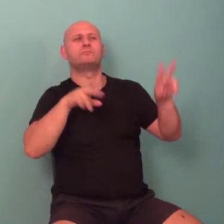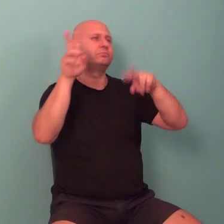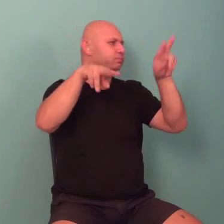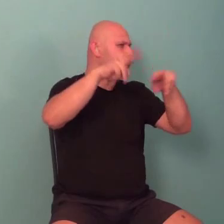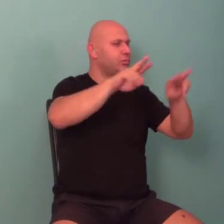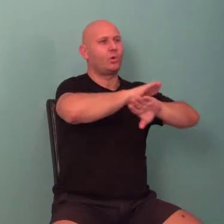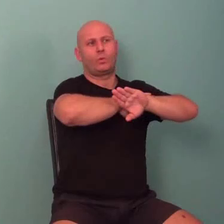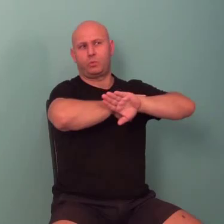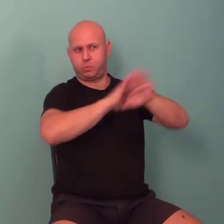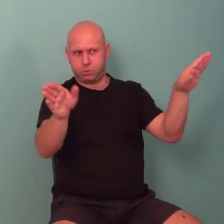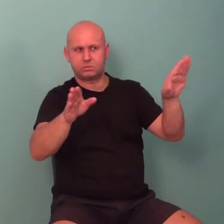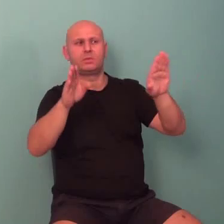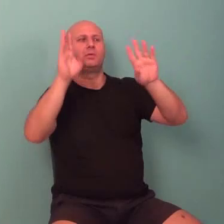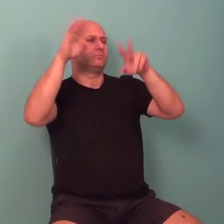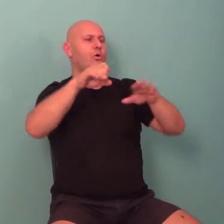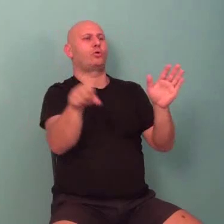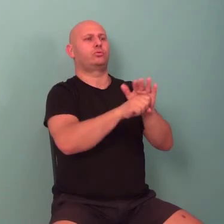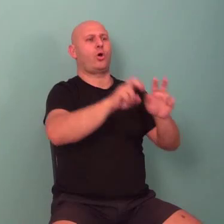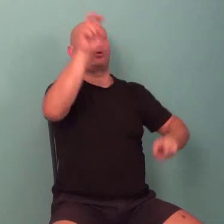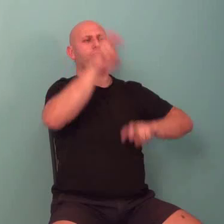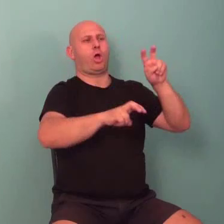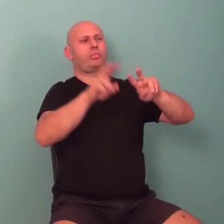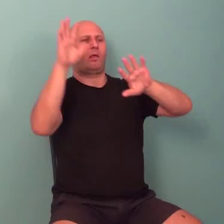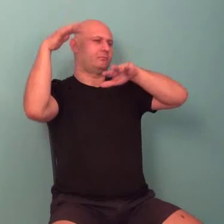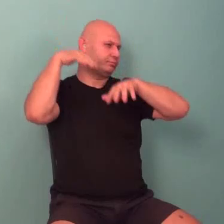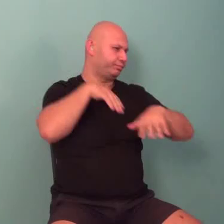Po skończeniu zwiedzania wszyscy udali się do hotelu.